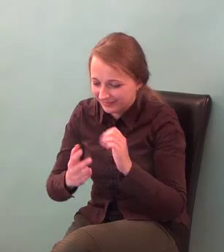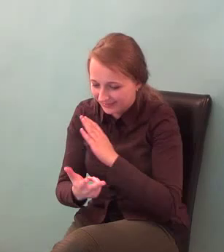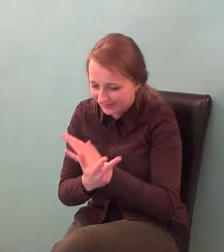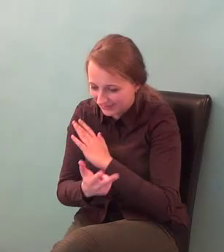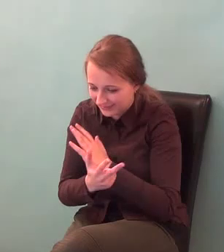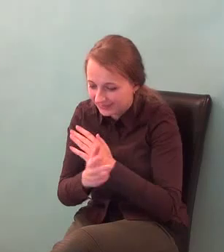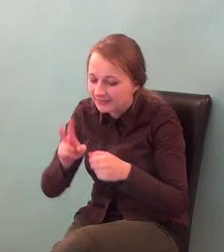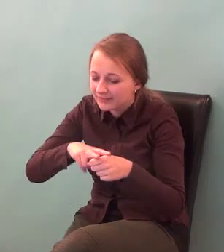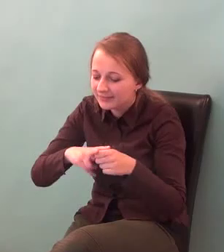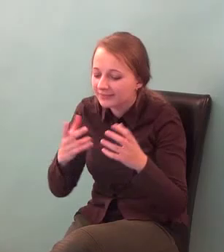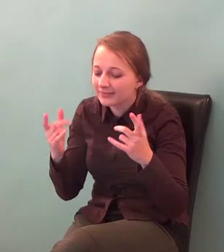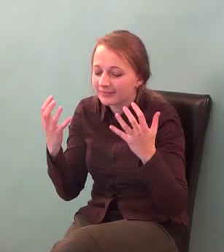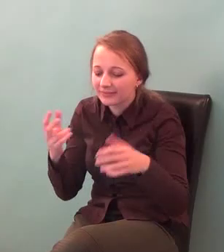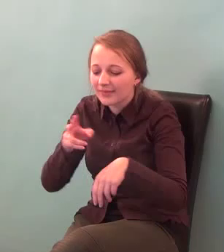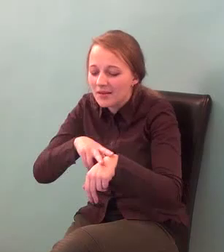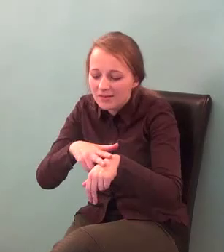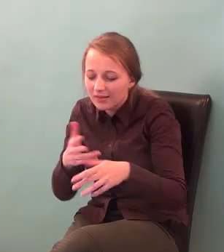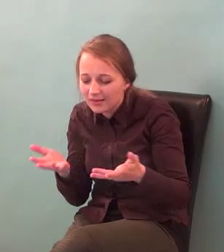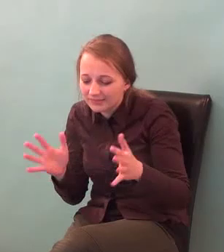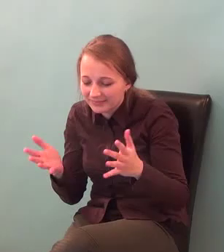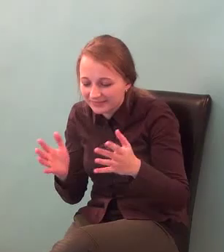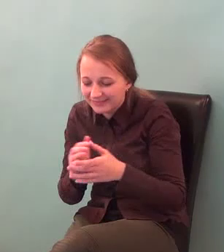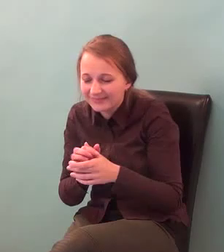Osiemnastego... data... o jakiej godzinie mniej więcej?